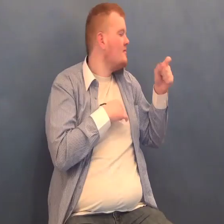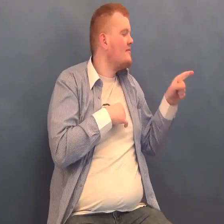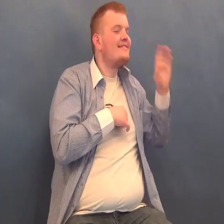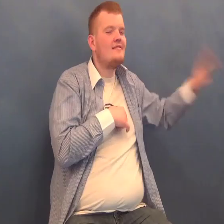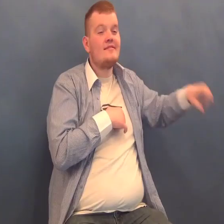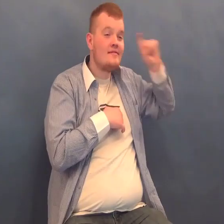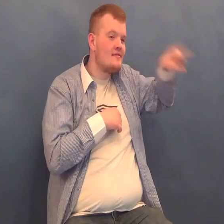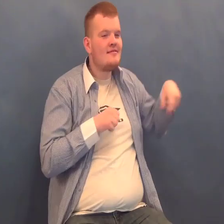Patrzy na budzik i olewa go.